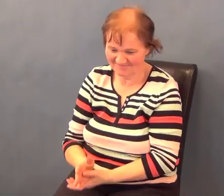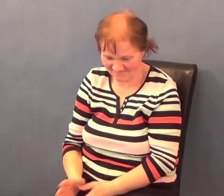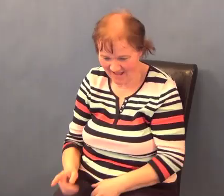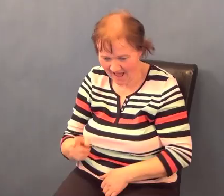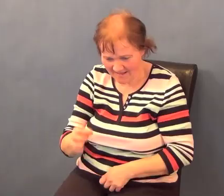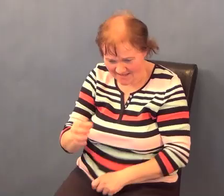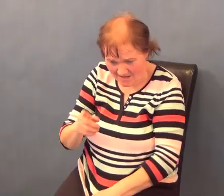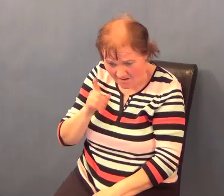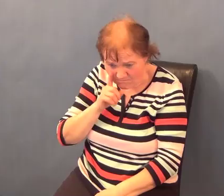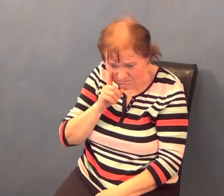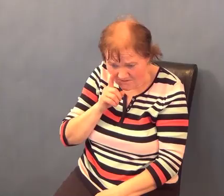Teraz chłopak.